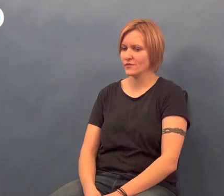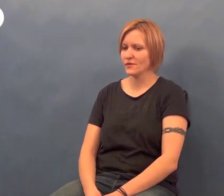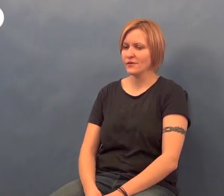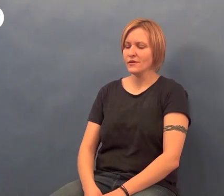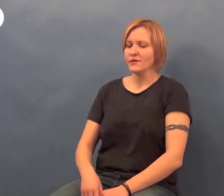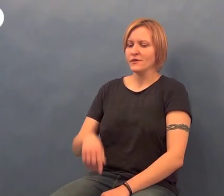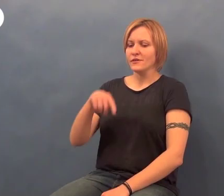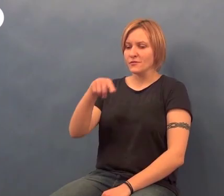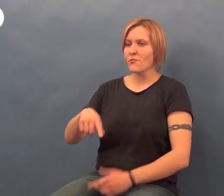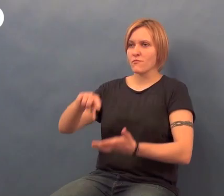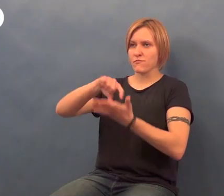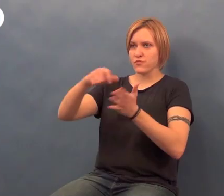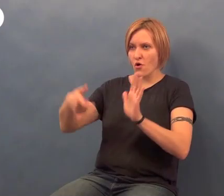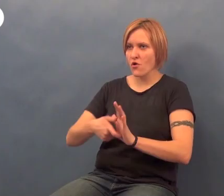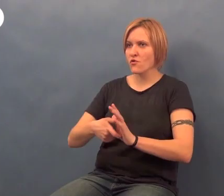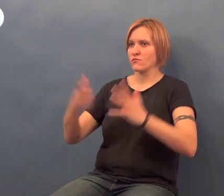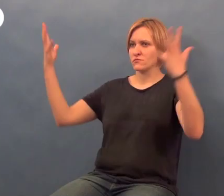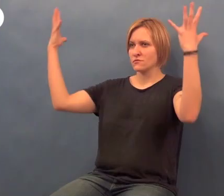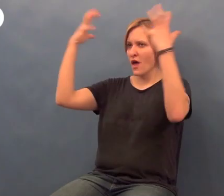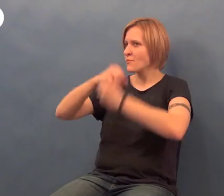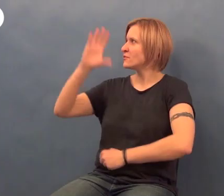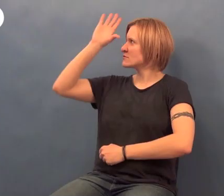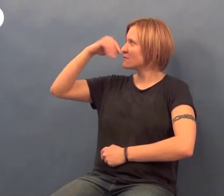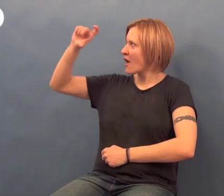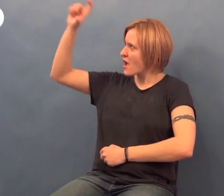Tam jest ciemny pokój, świeci księżyc.